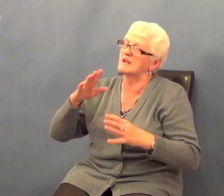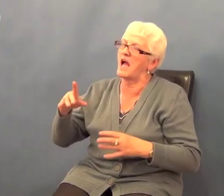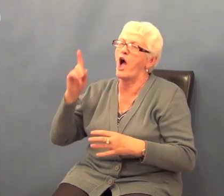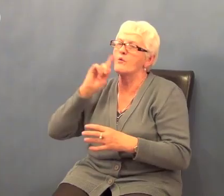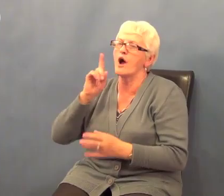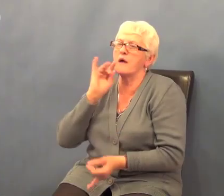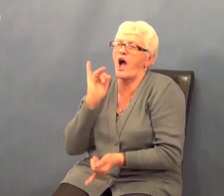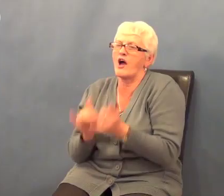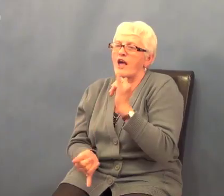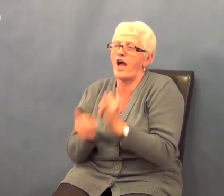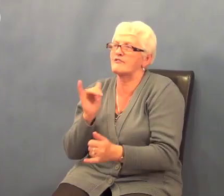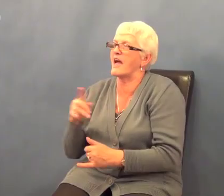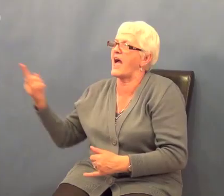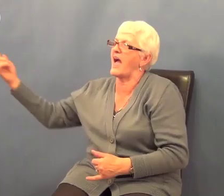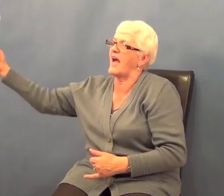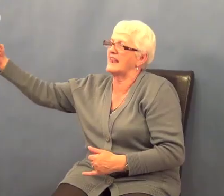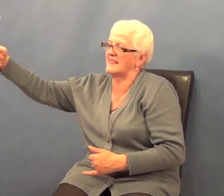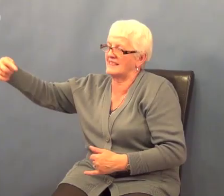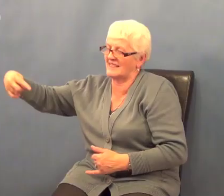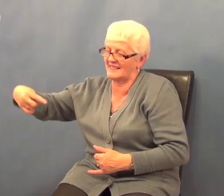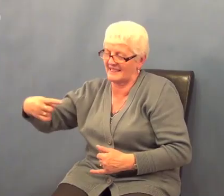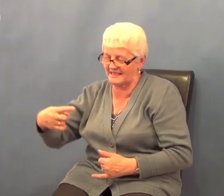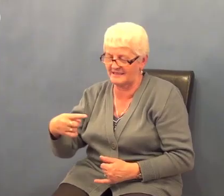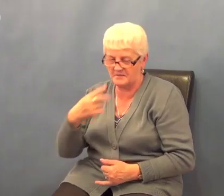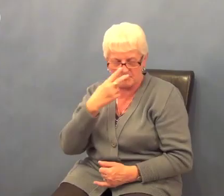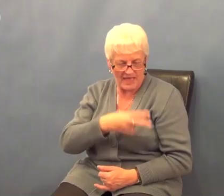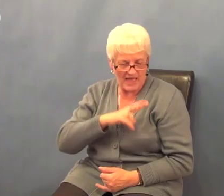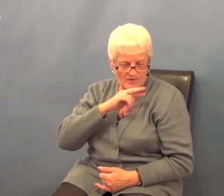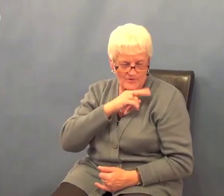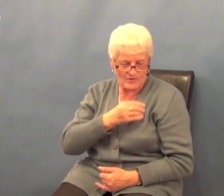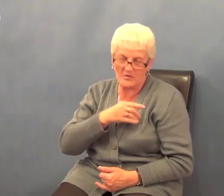Chłopiec jedzie na rowerze i przejeżdża tędy, zauważa gruszki, chciałby je.